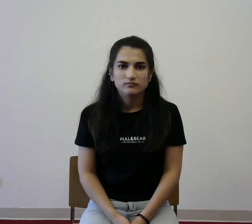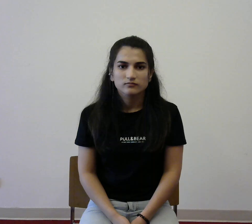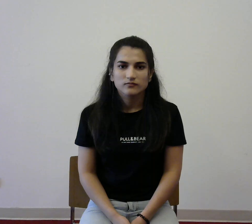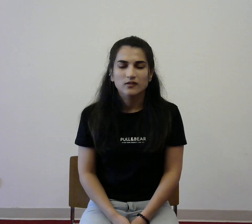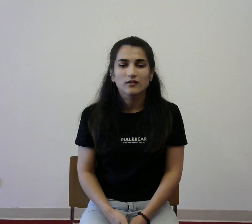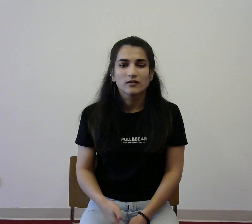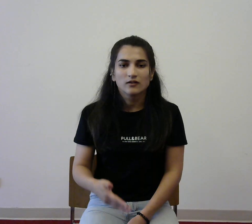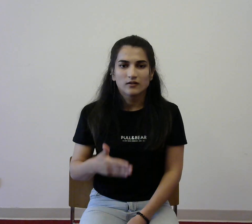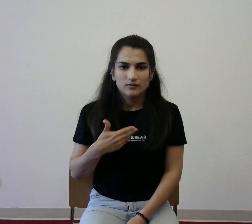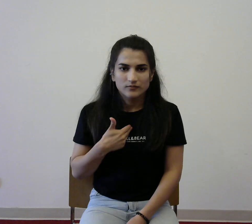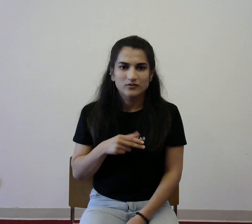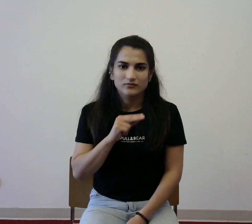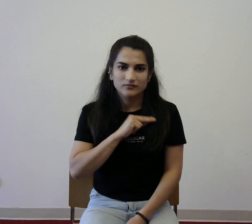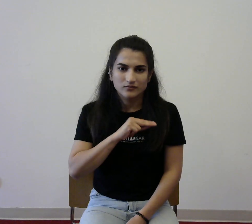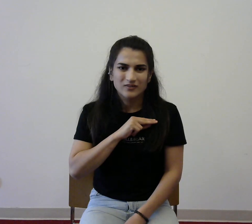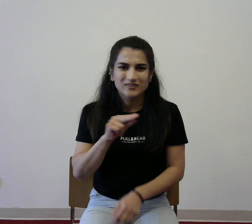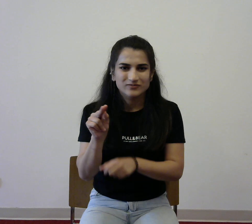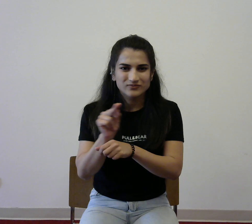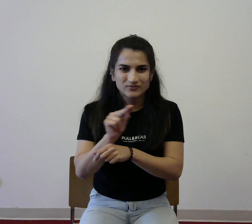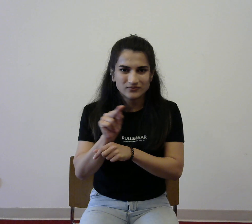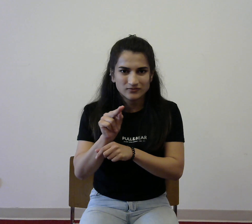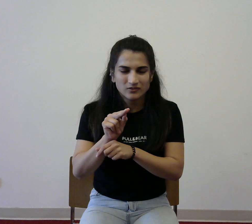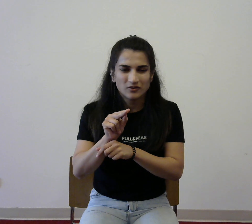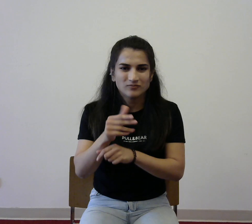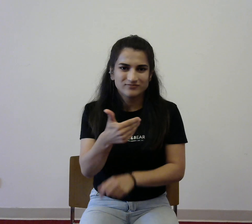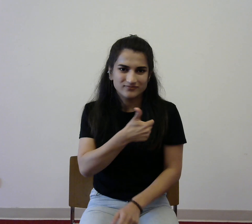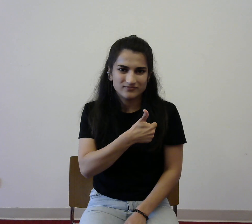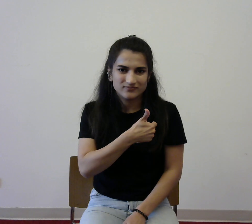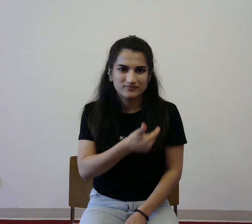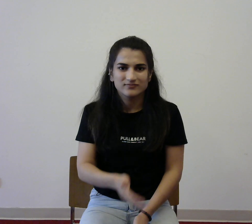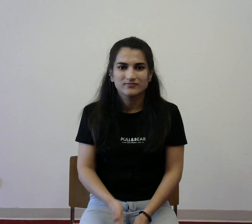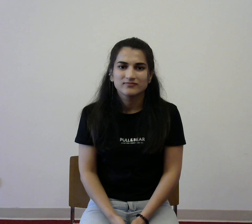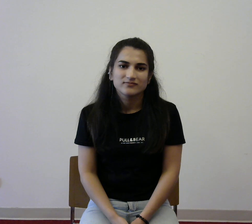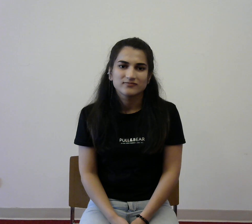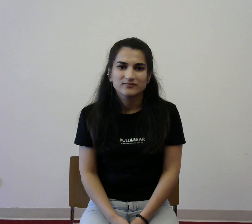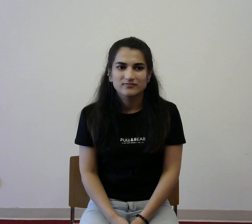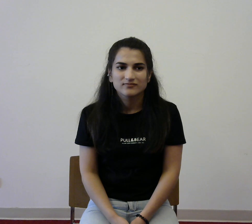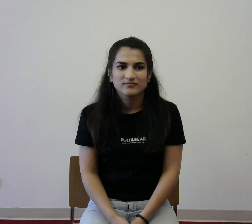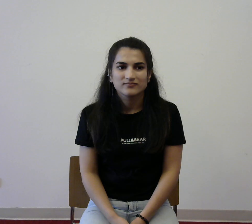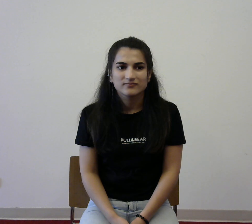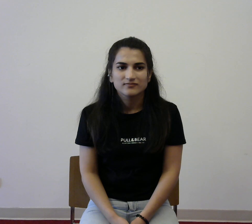Mən işə düzəlmək istəyirəm